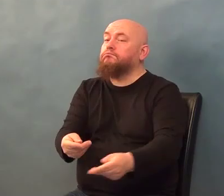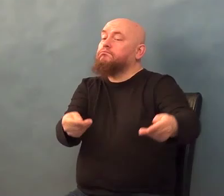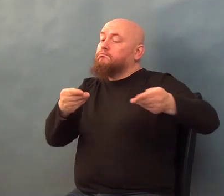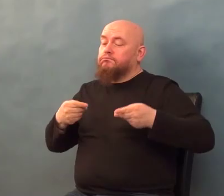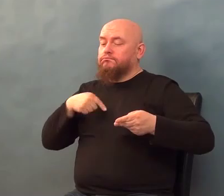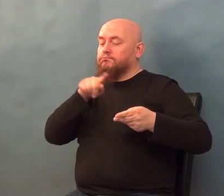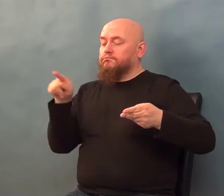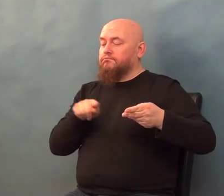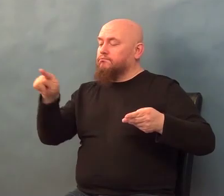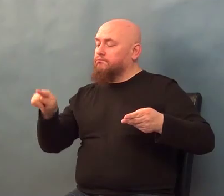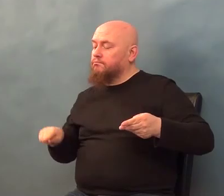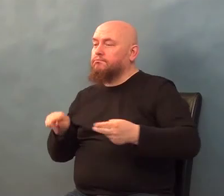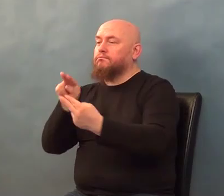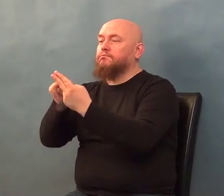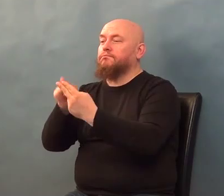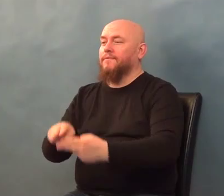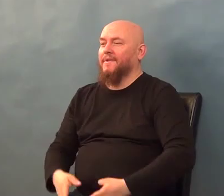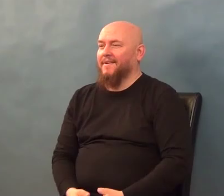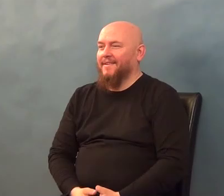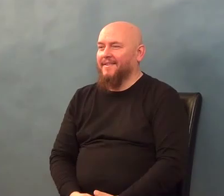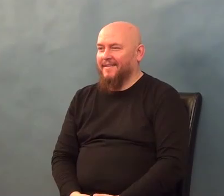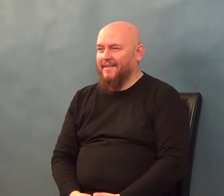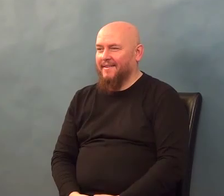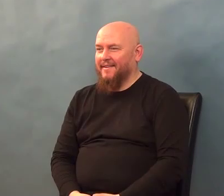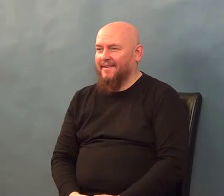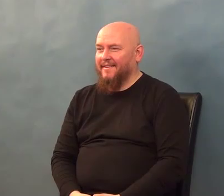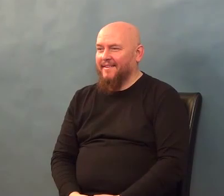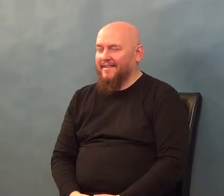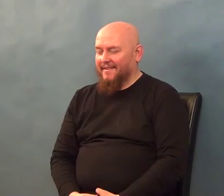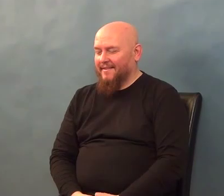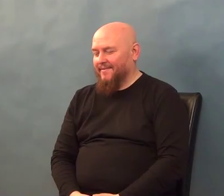Oni dali mi wszystkie zapisy, oni zdecydowali się mi to dać, żebyśmy się umówili.